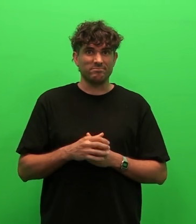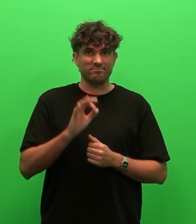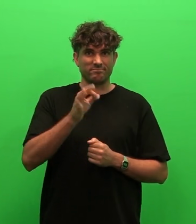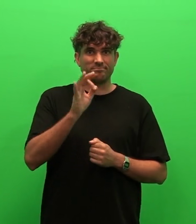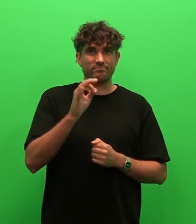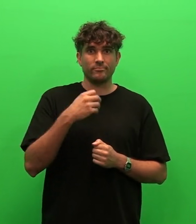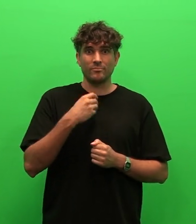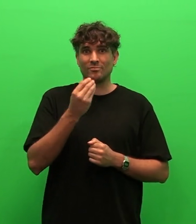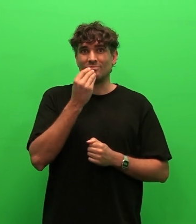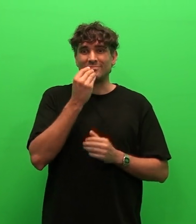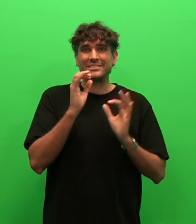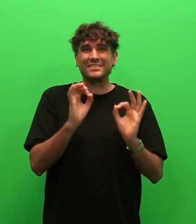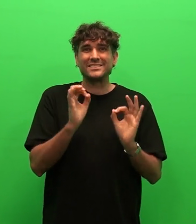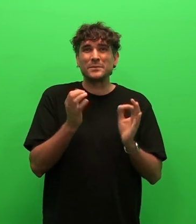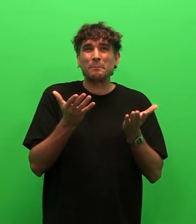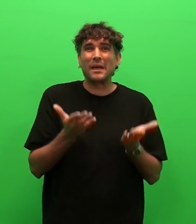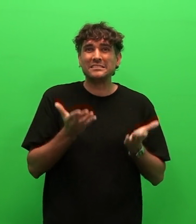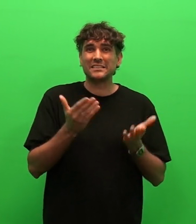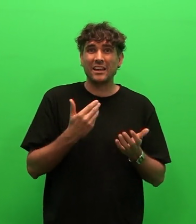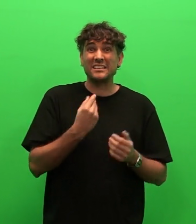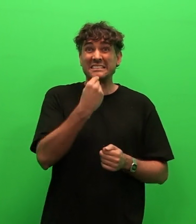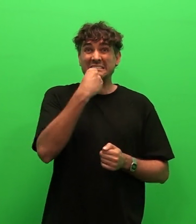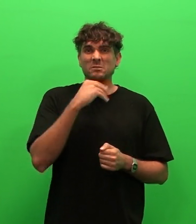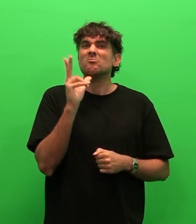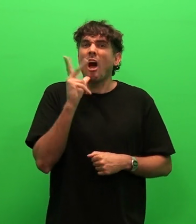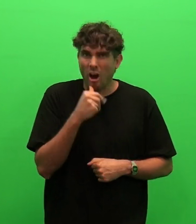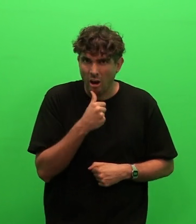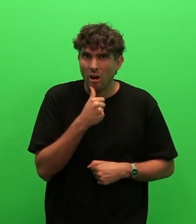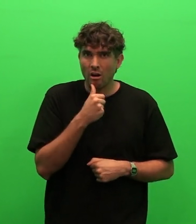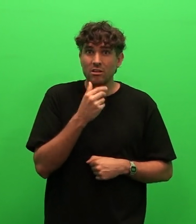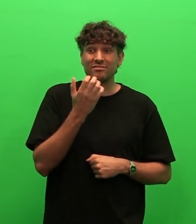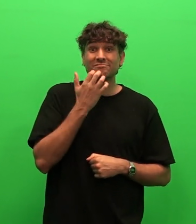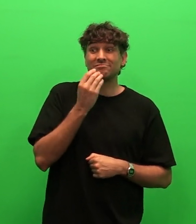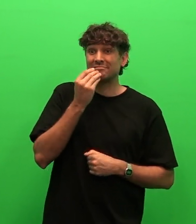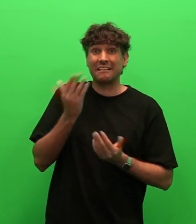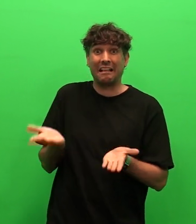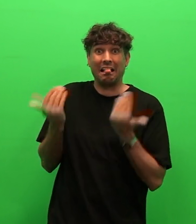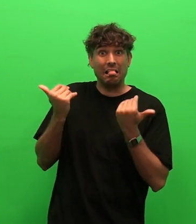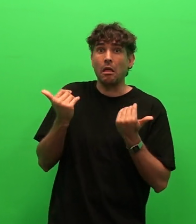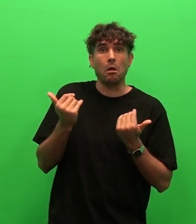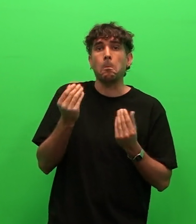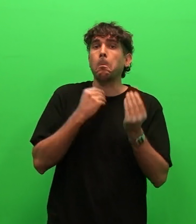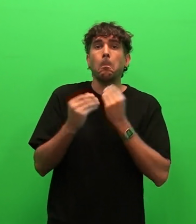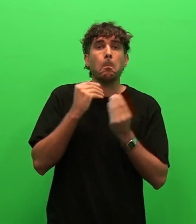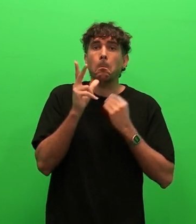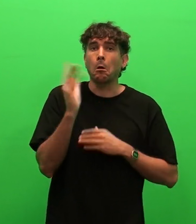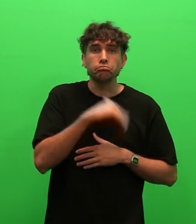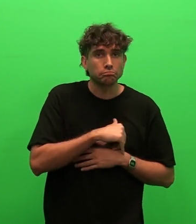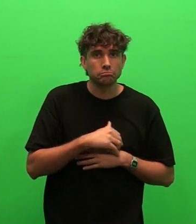Sí, sí, si menjo alguna cosa més pesada, quan empasso em fa mal, si menjo alguna cosa lleugera, puc menjar sense problema, no em fa mal.